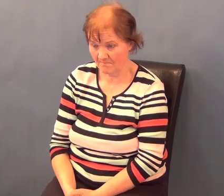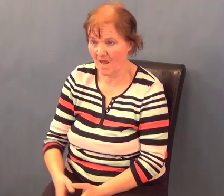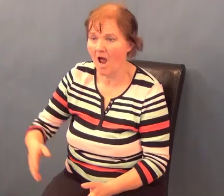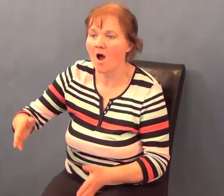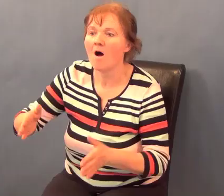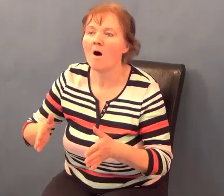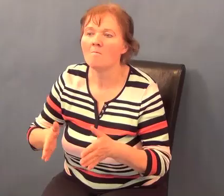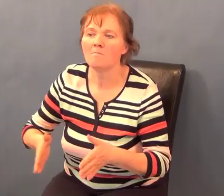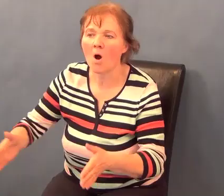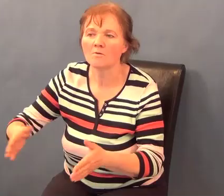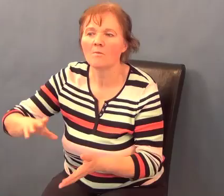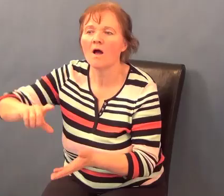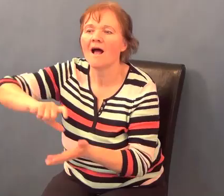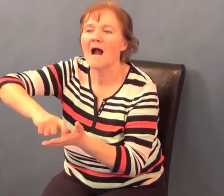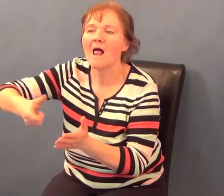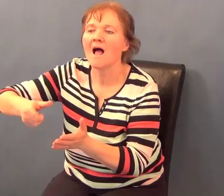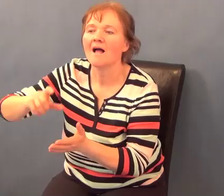Droga na gla...